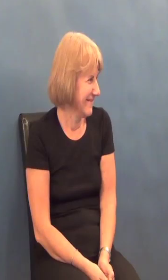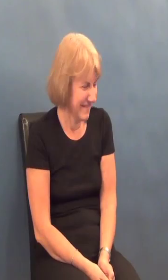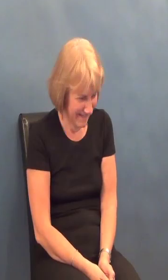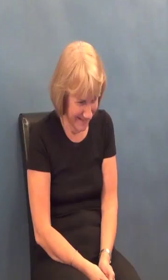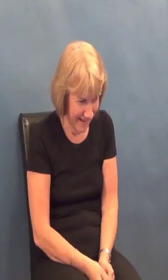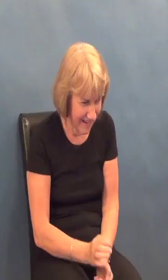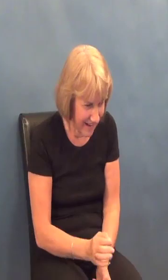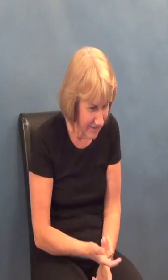Co dalej?